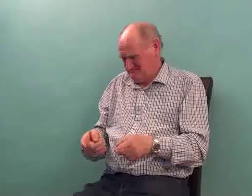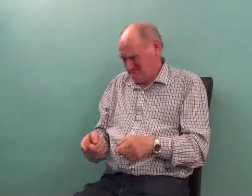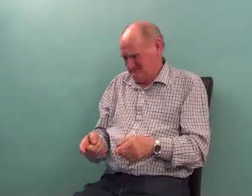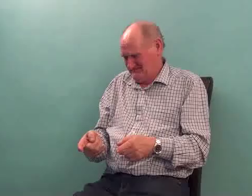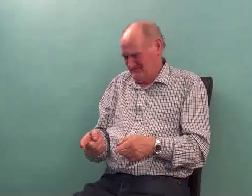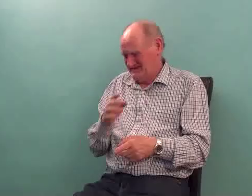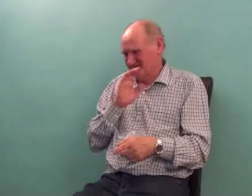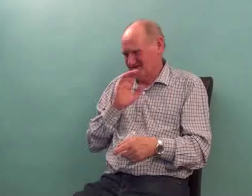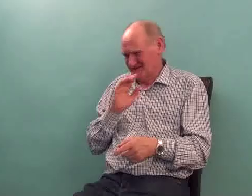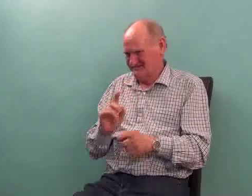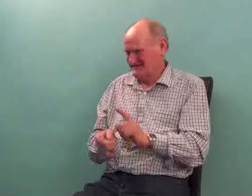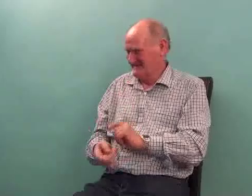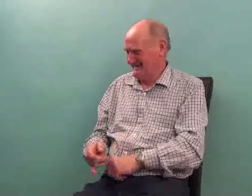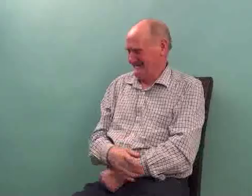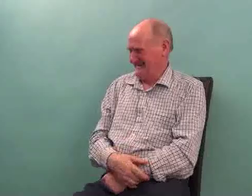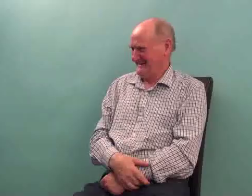Czy tak czy odwrotnie, i tak będzie zakaz.